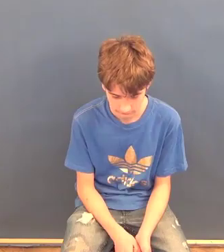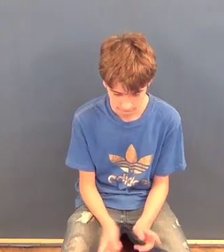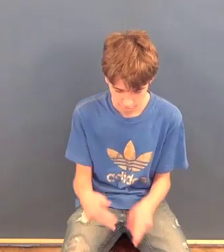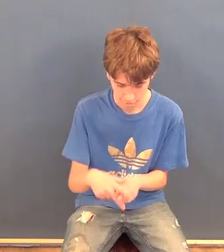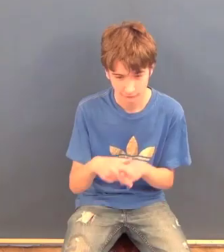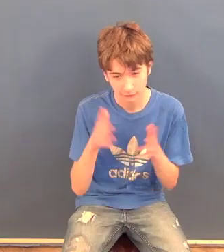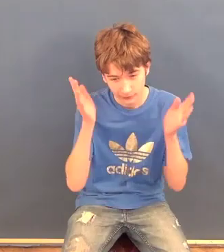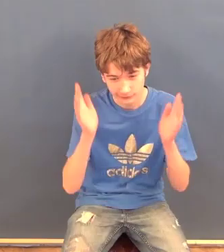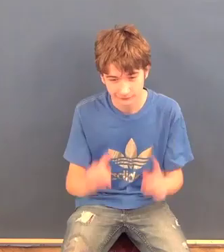Nie wolno kąpać koni.